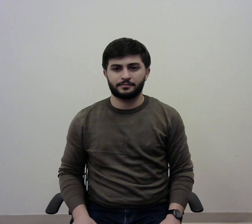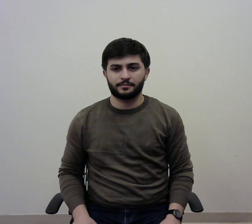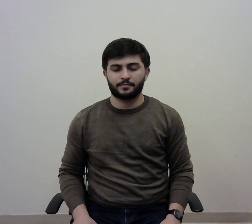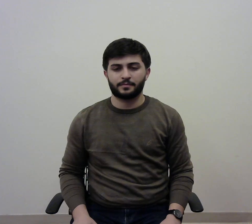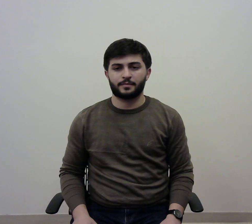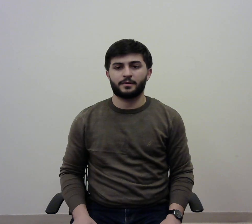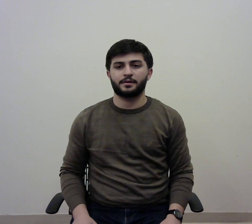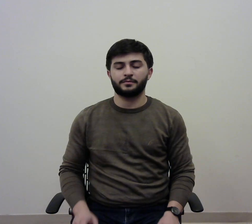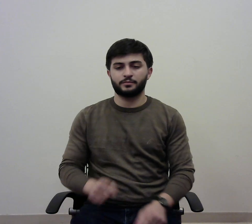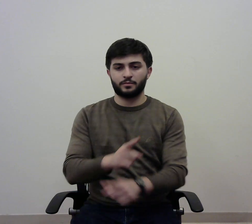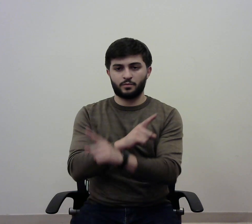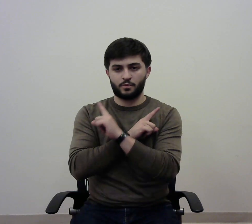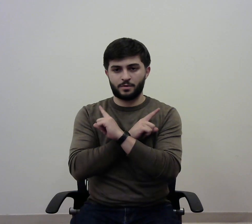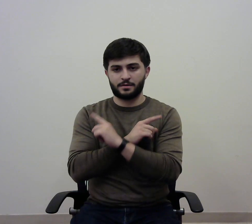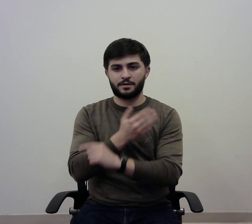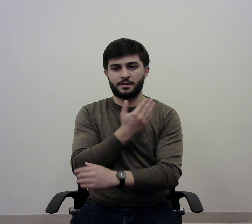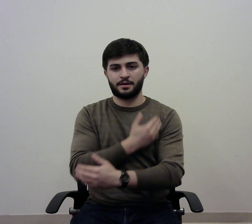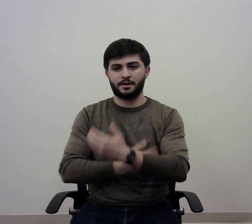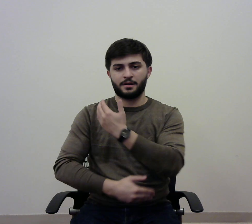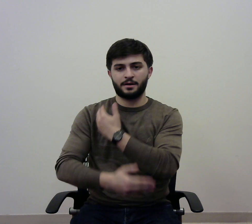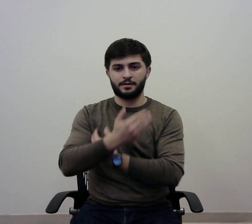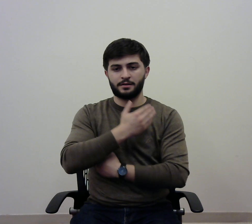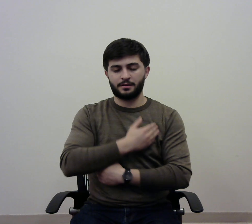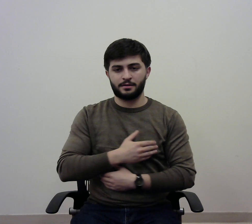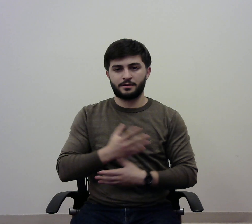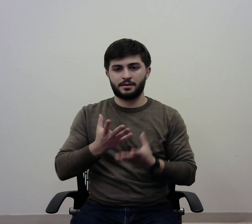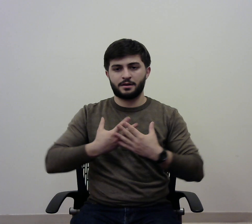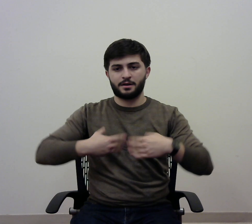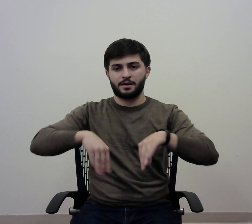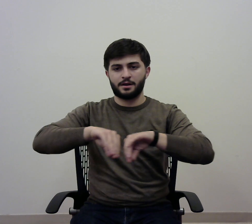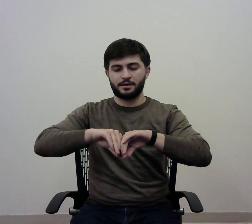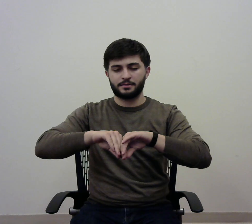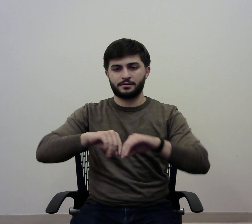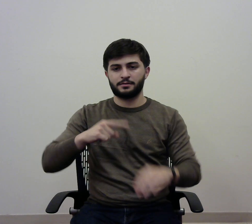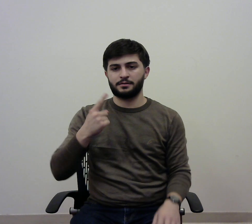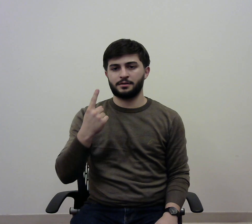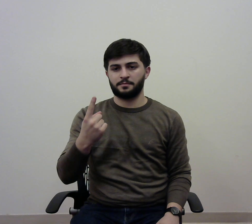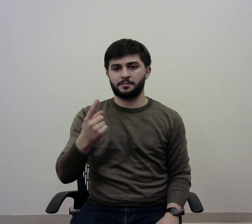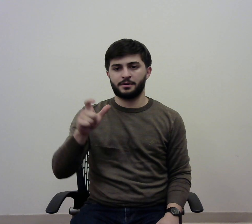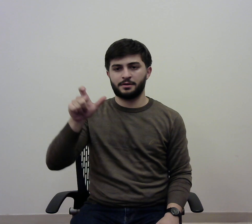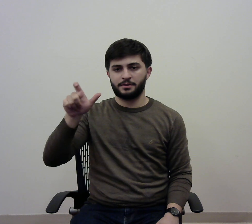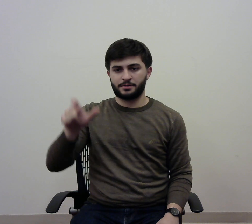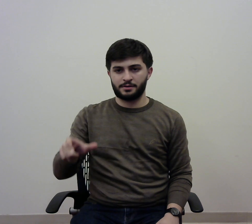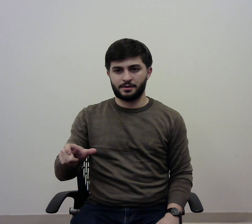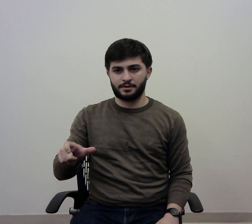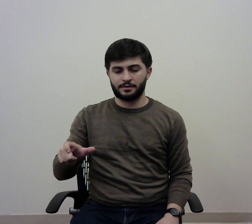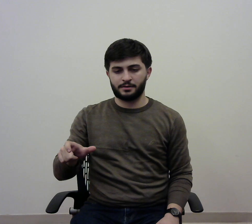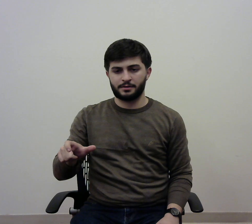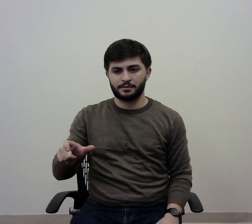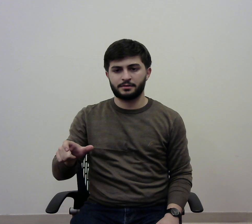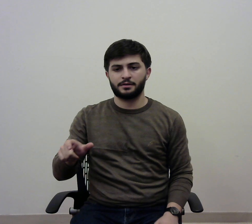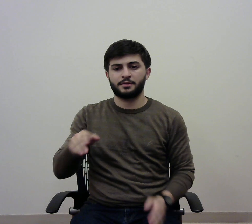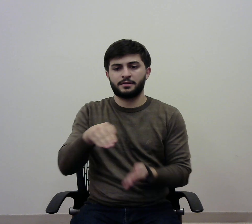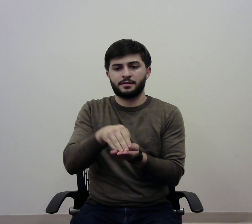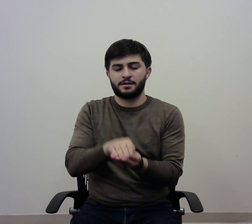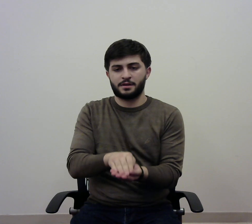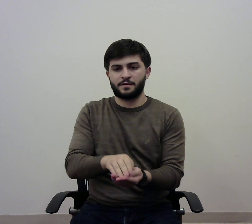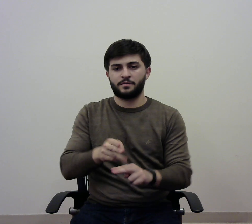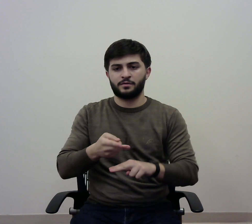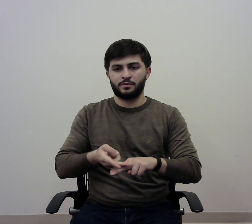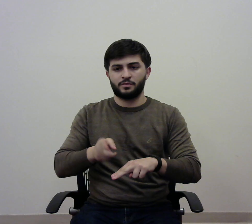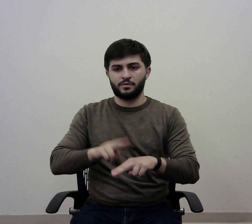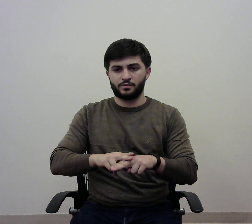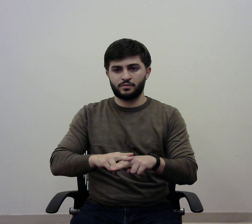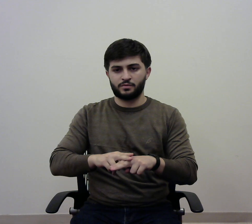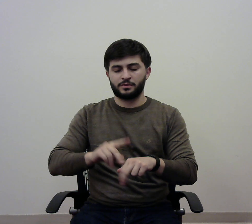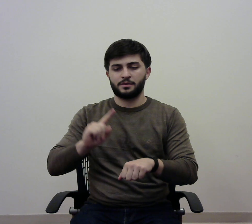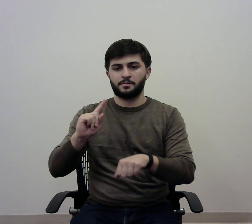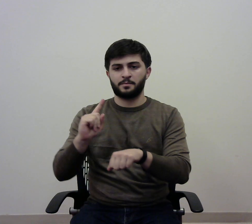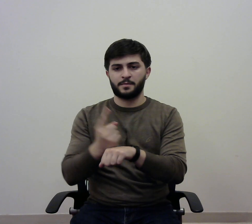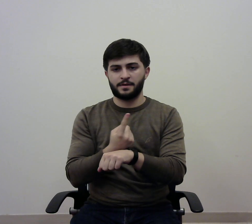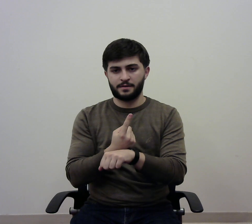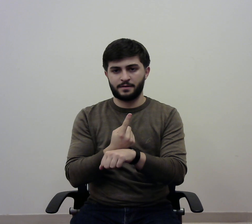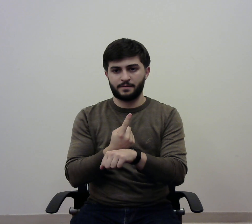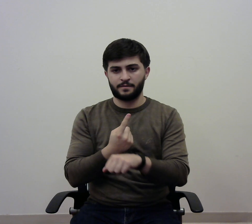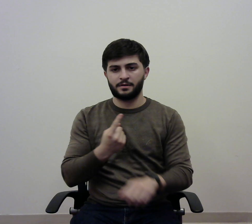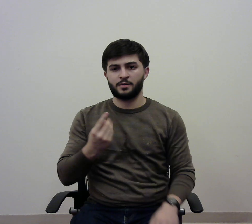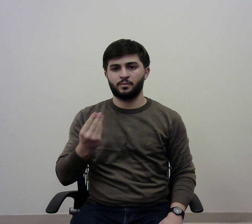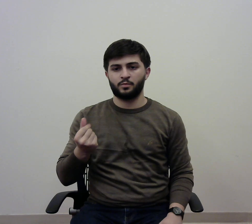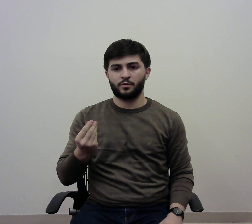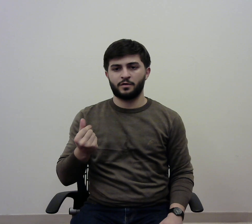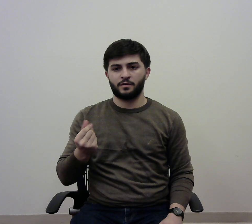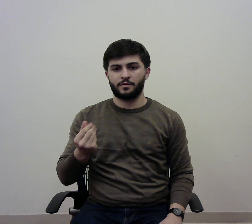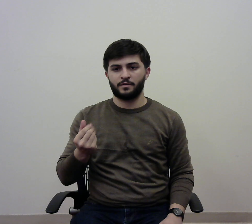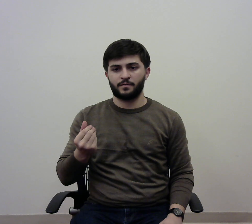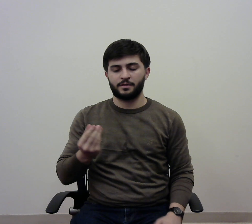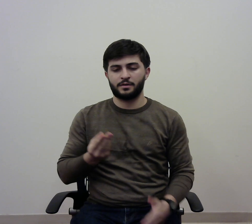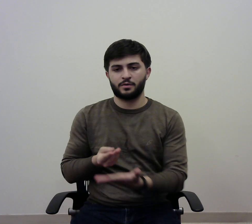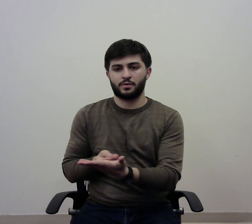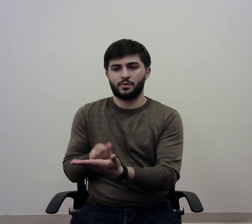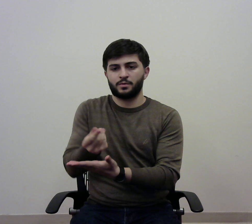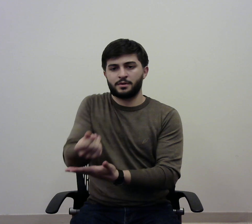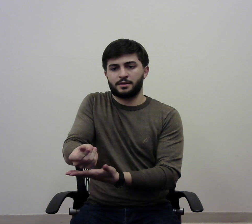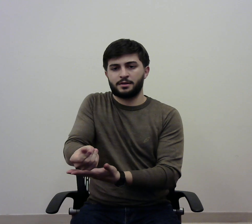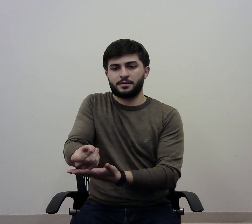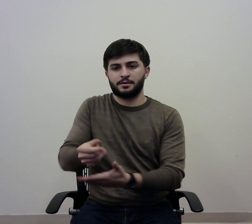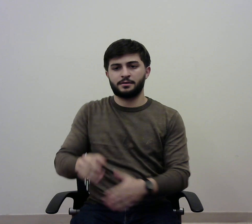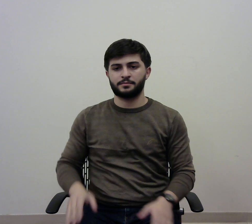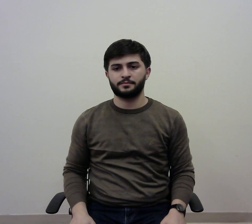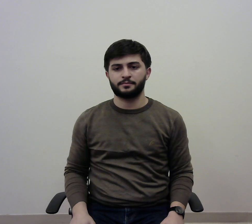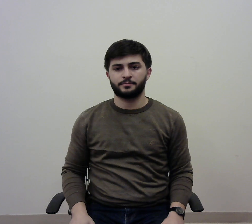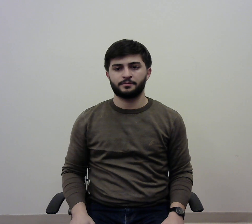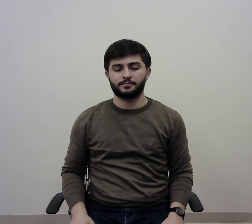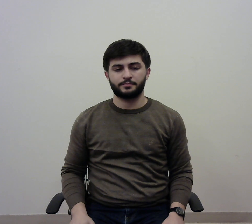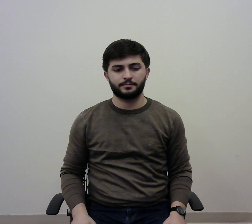Vəfat edən əlilin ailəsindən bir şəxsə dəfn üçün birdəfəlik müavinət ödənilir